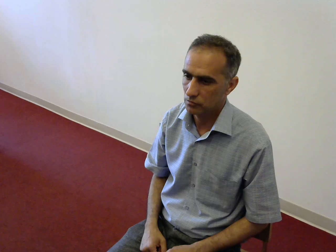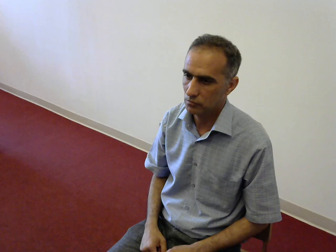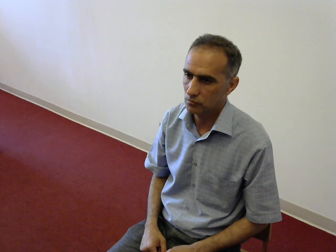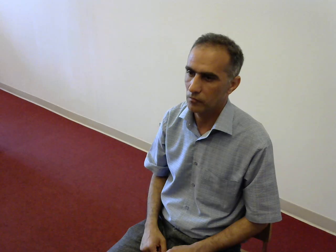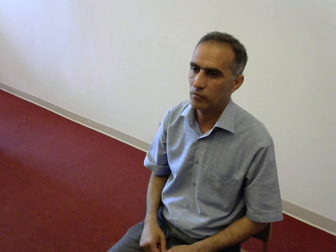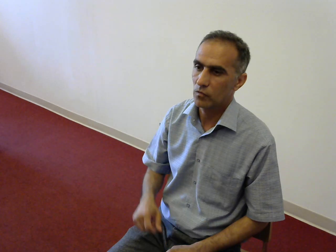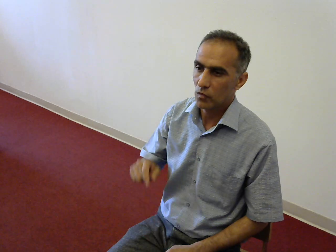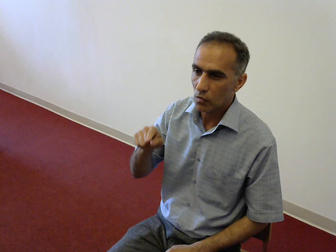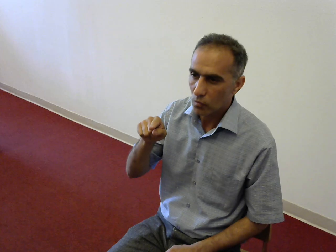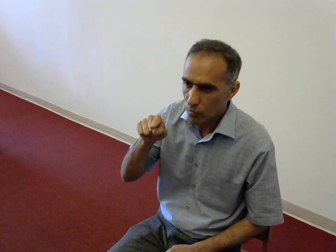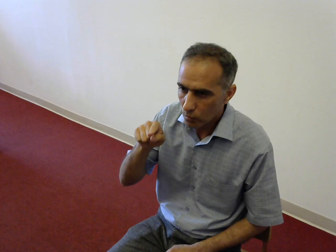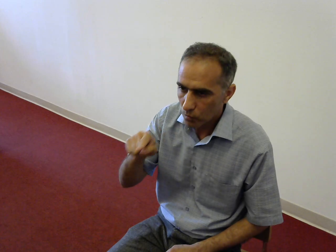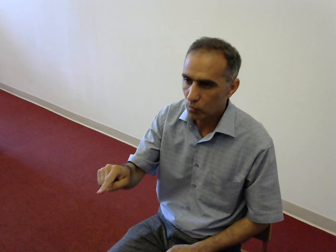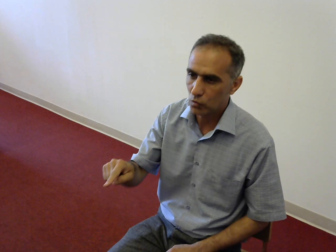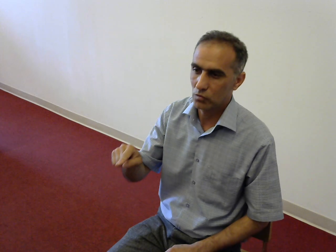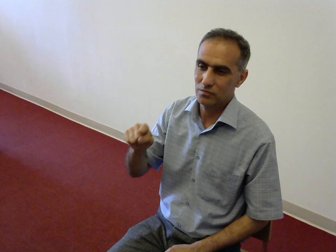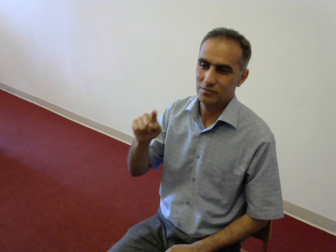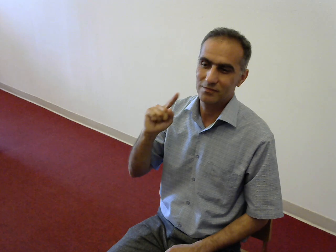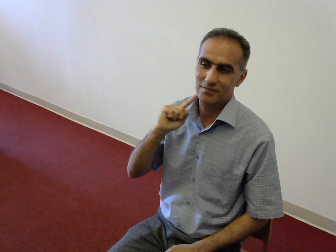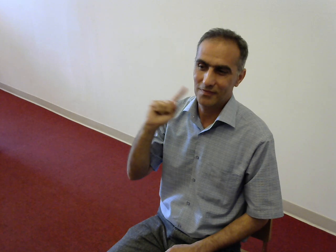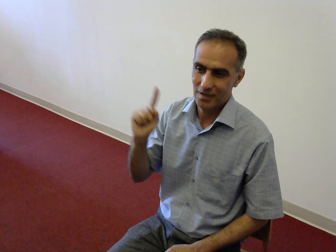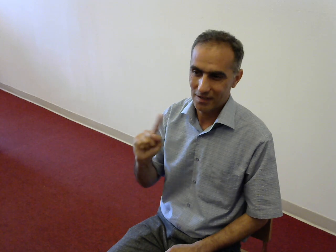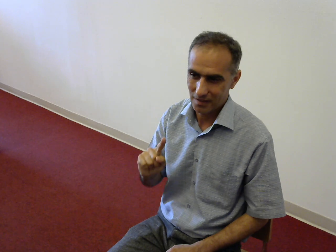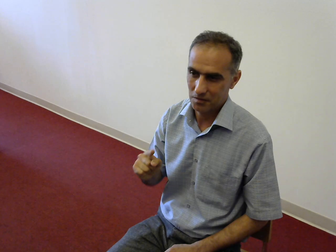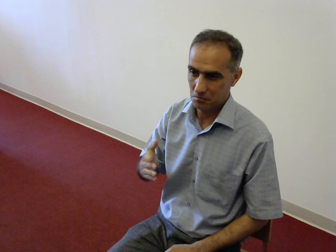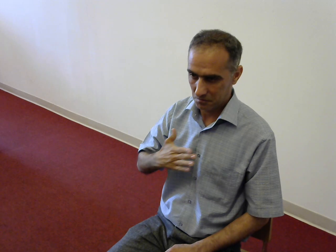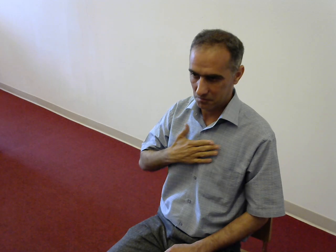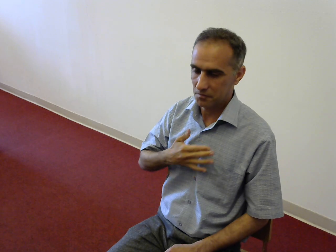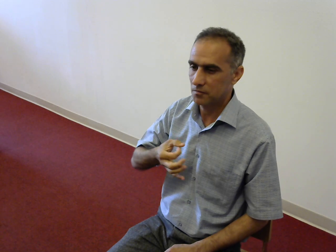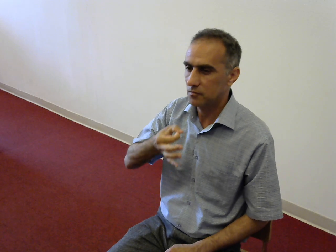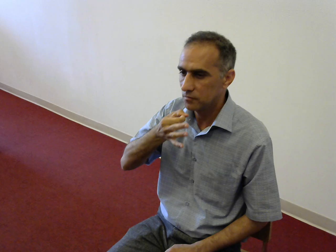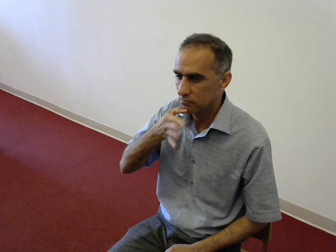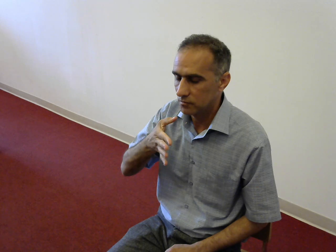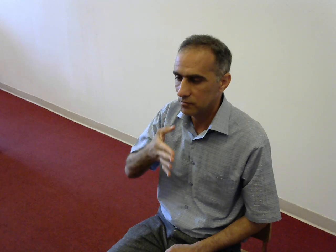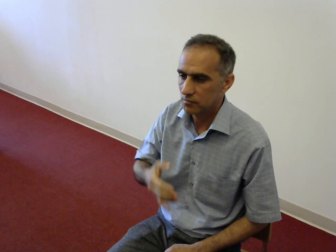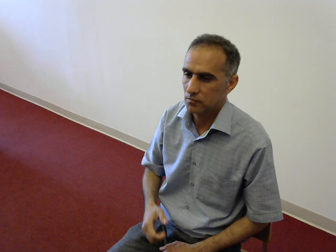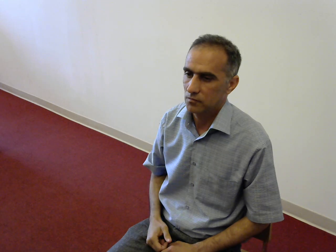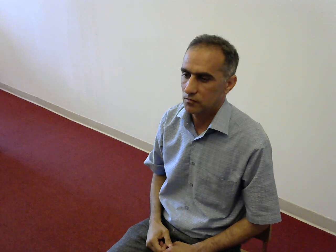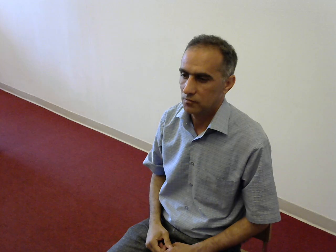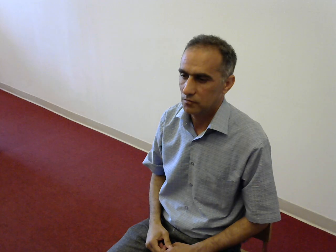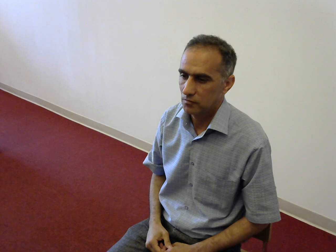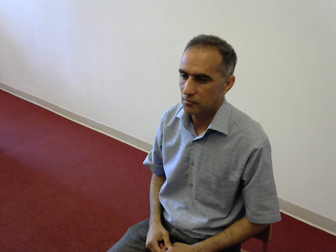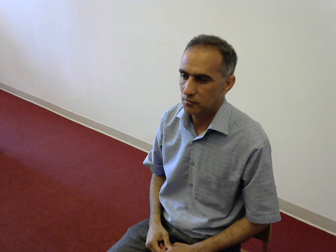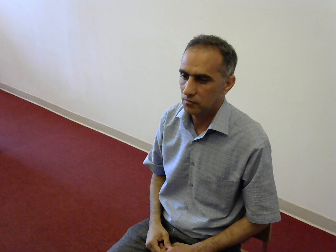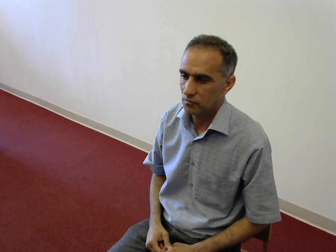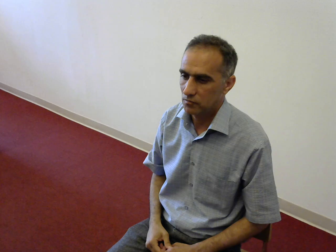Bu ətir mənim xoşuma gəlir